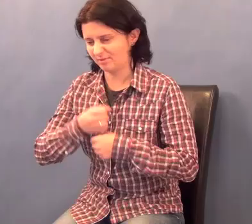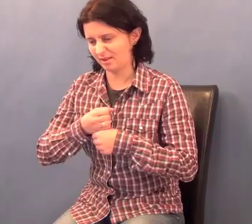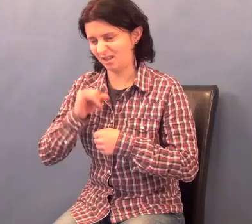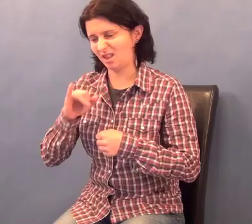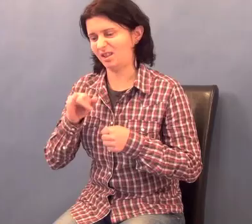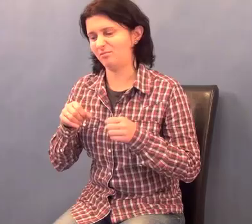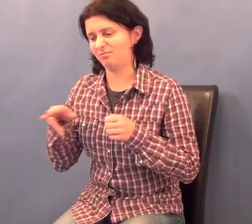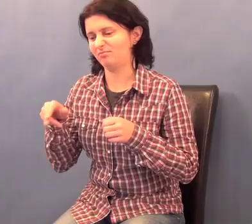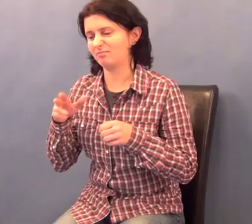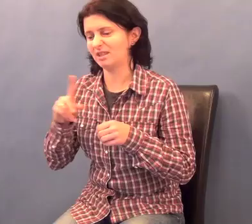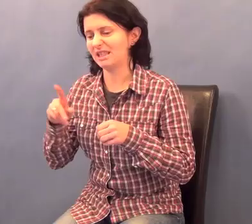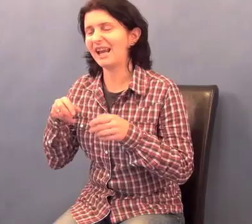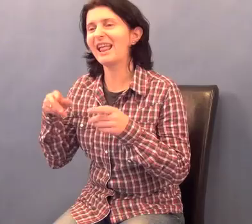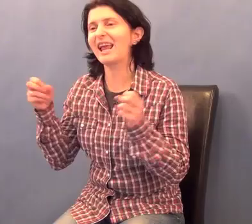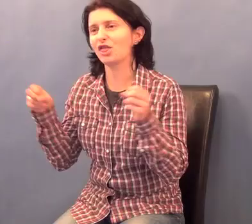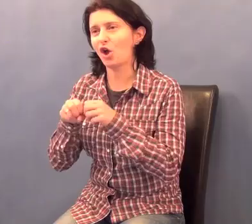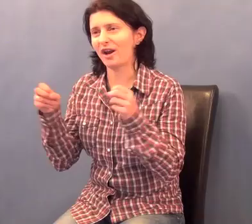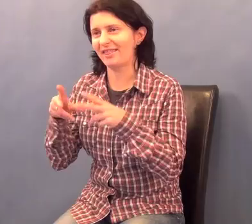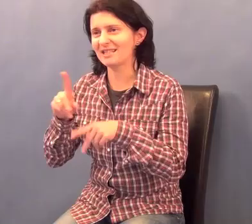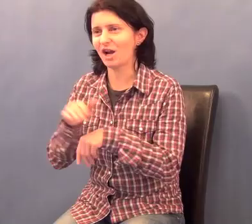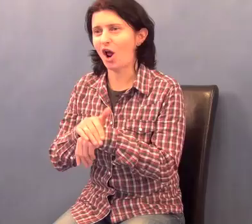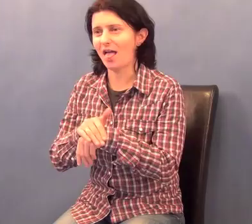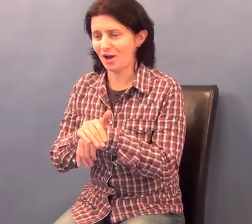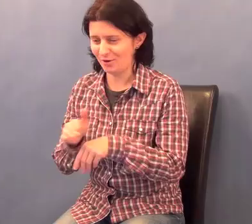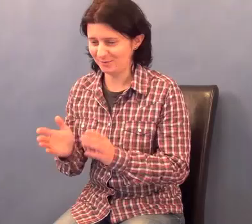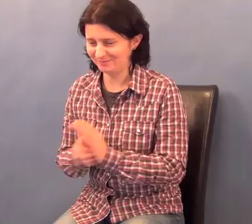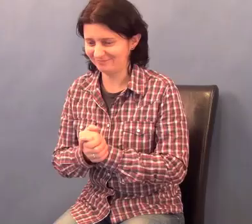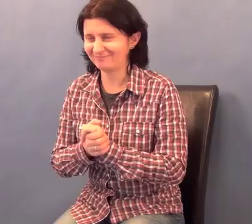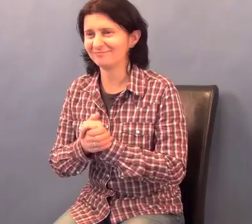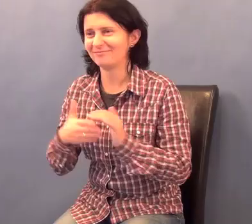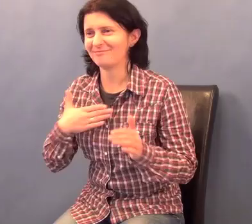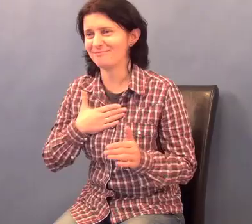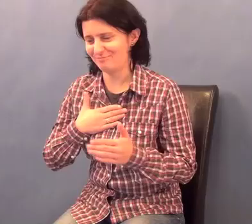Mam pracę i idę do kina z kolegą.